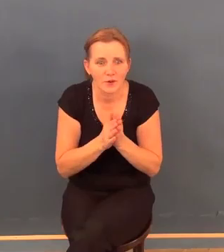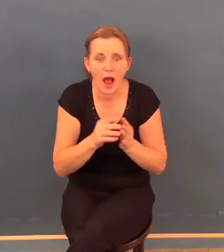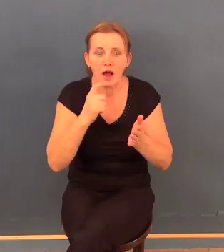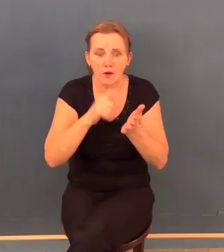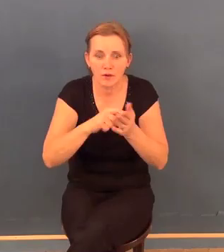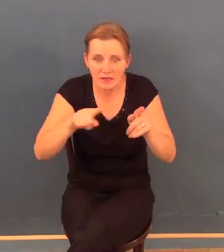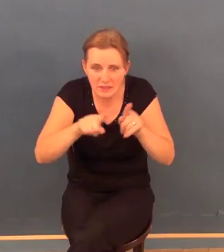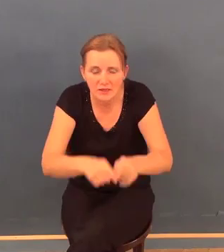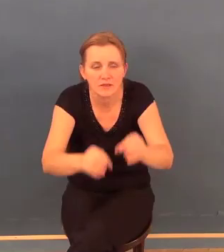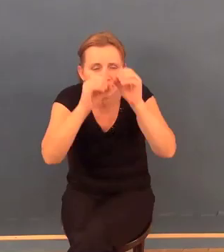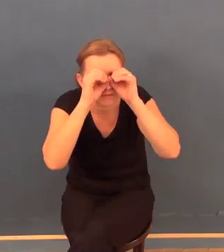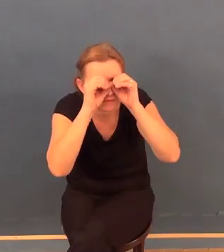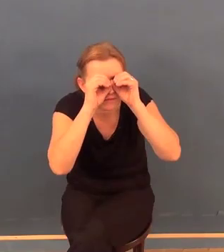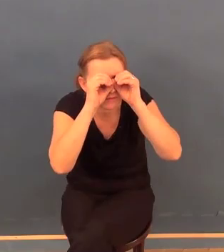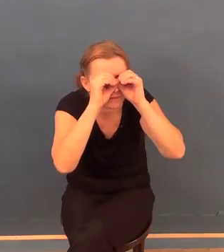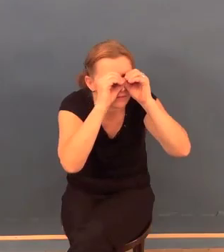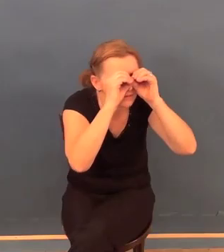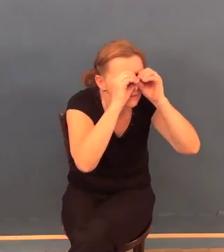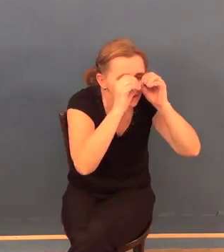Kurczątko też rozgląda się przez lornetkę.